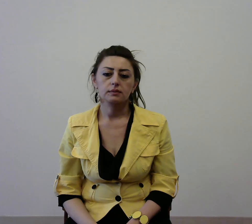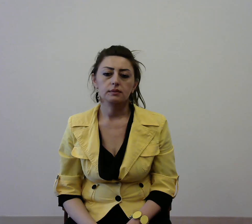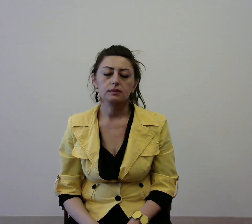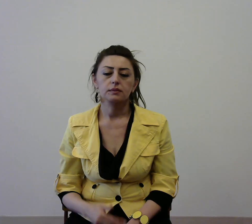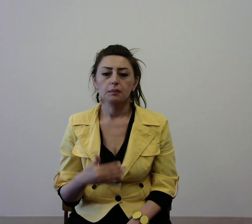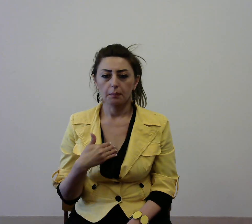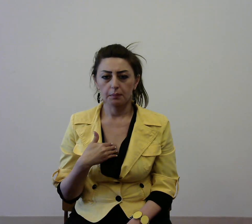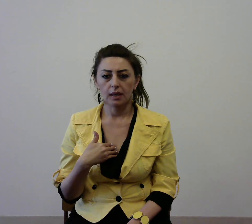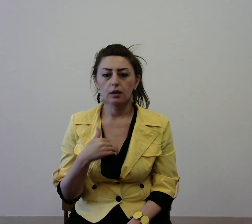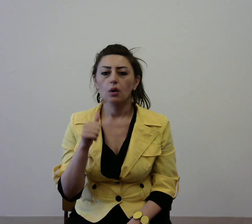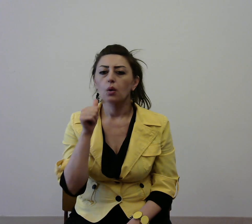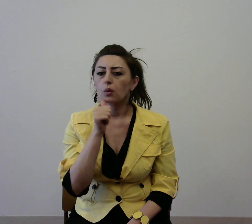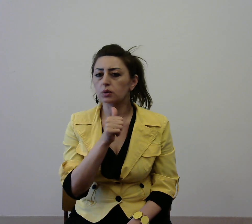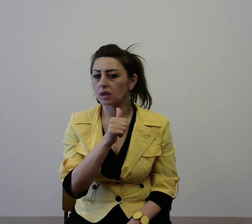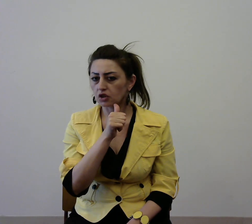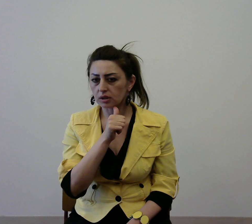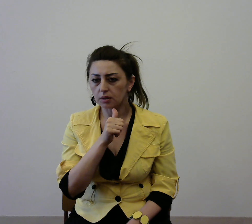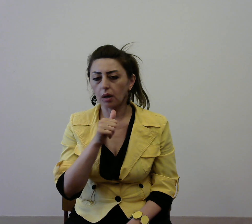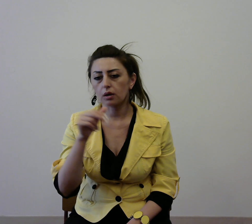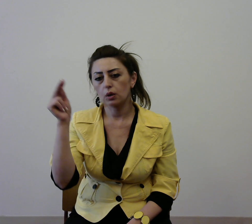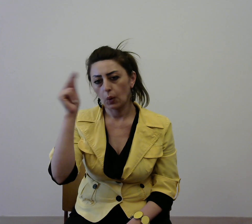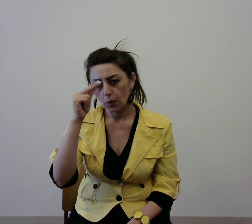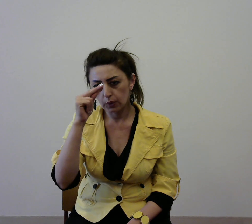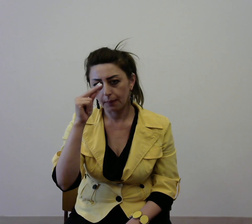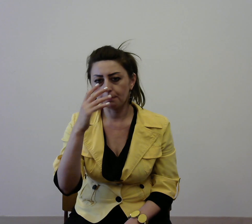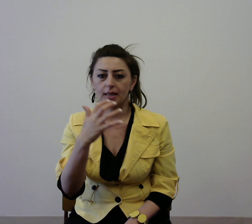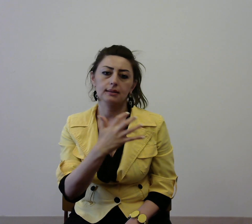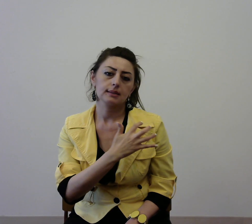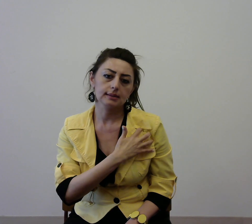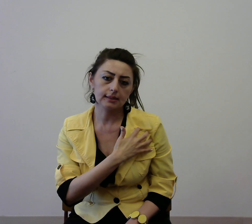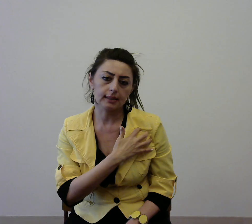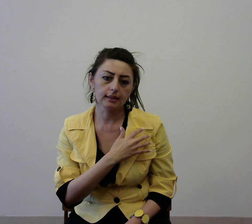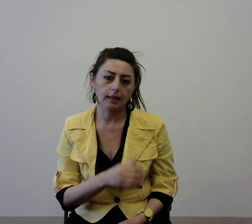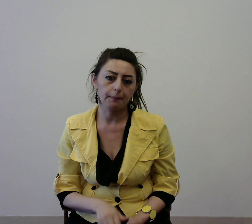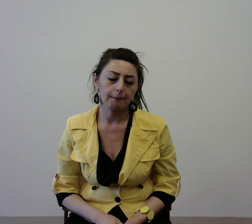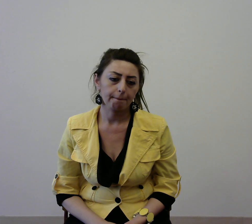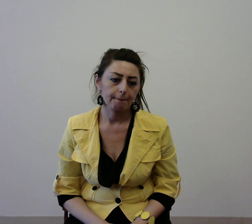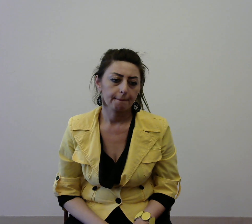Mən kodlaşdırma öyrənmək istəyirəm